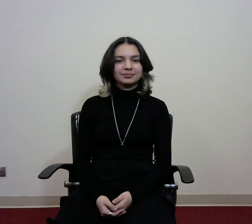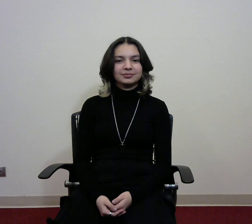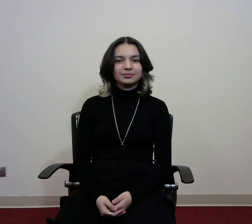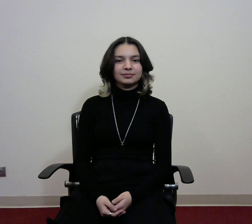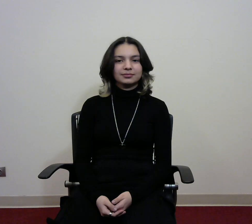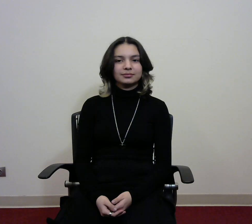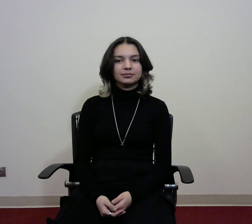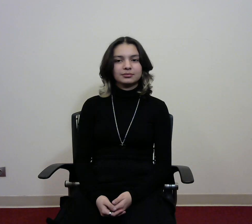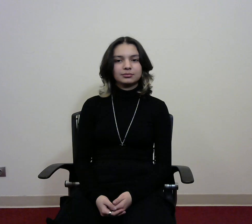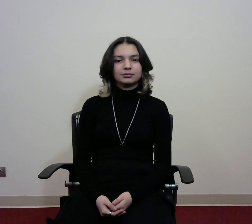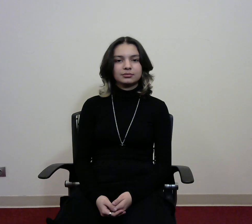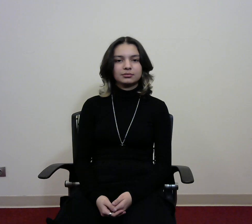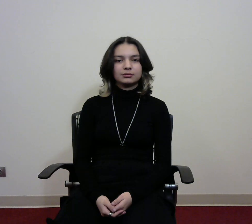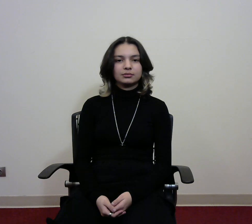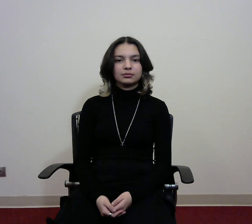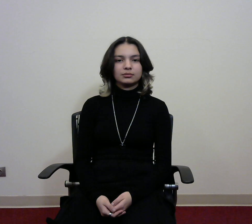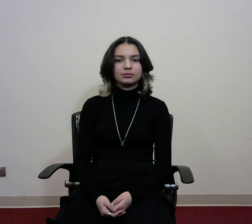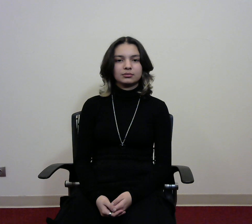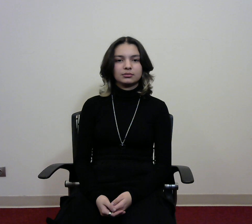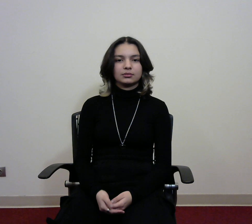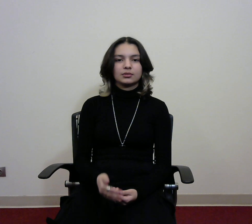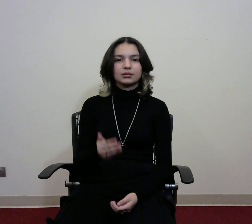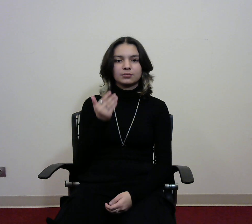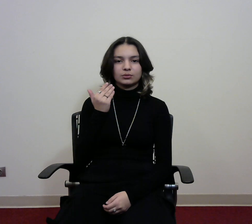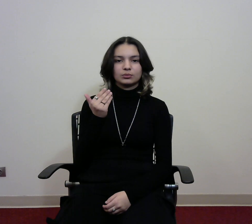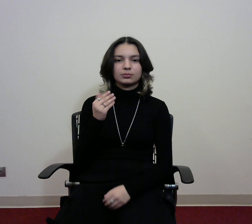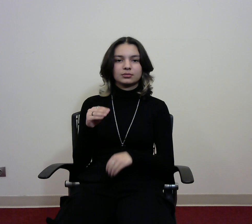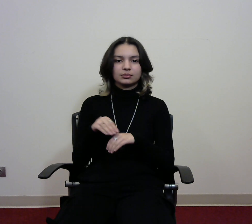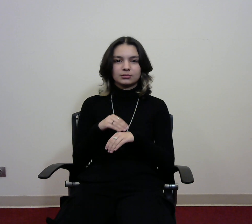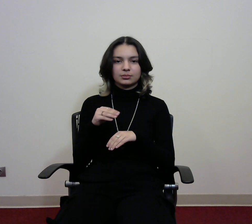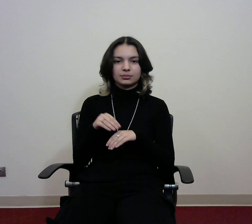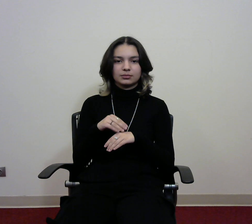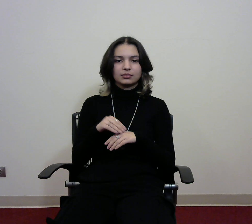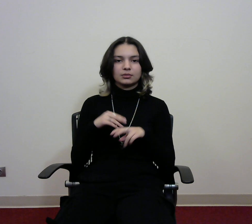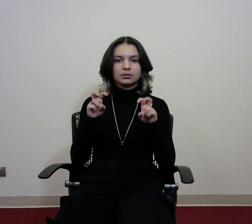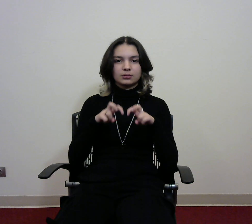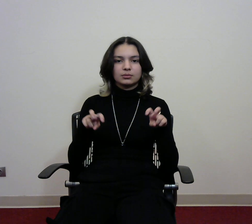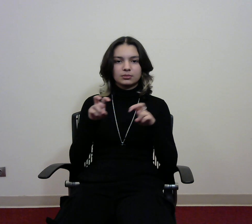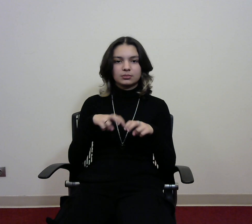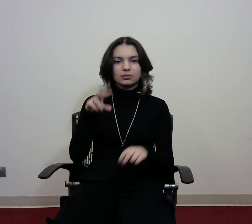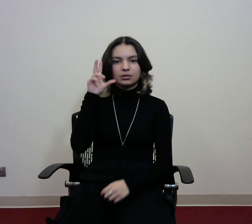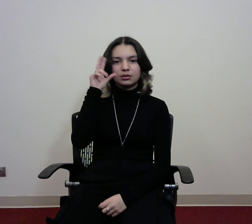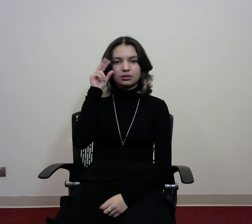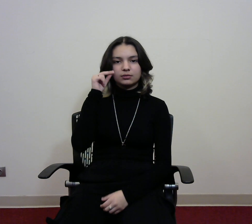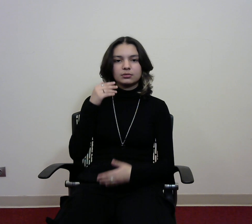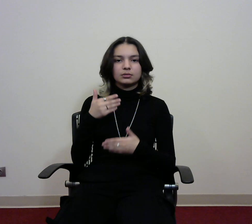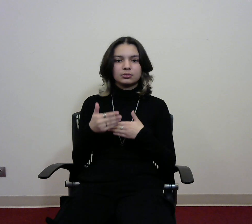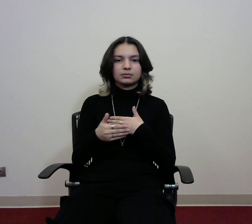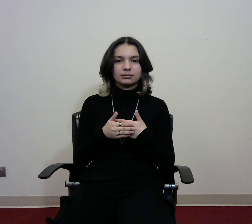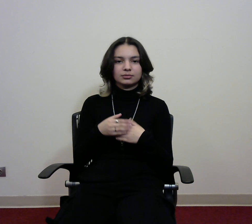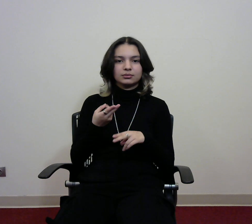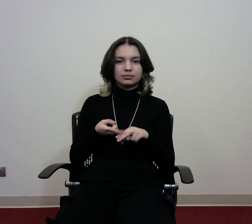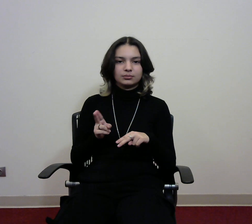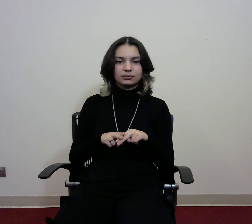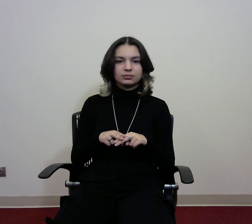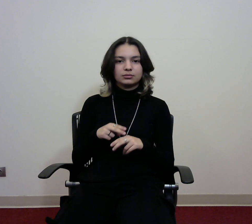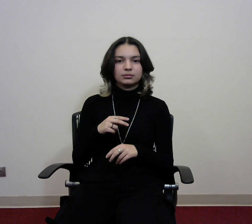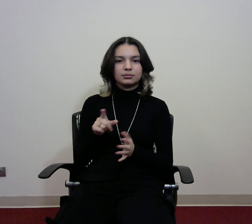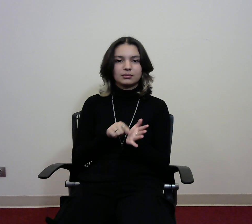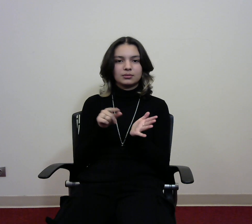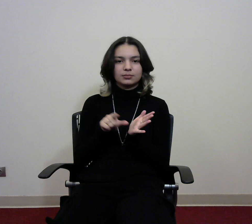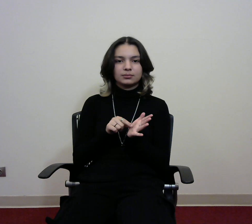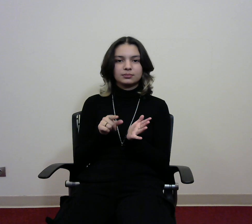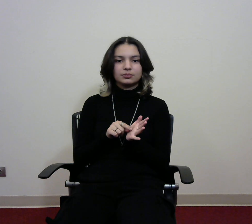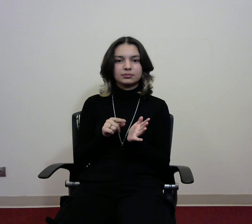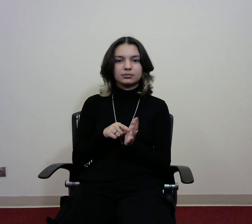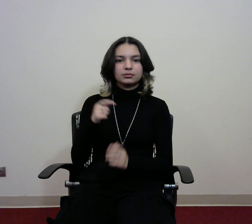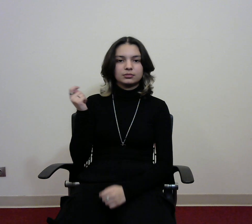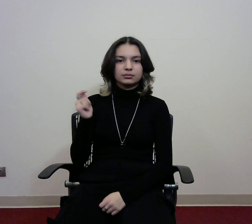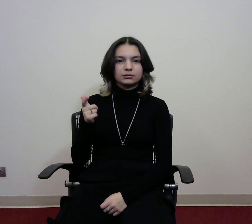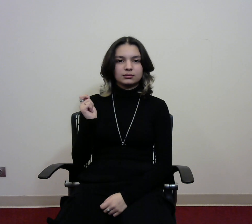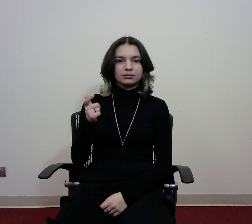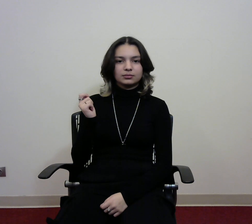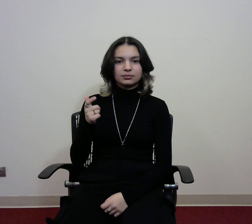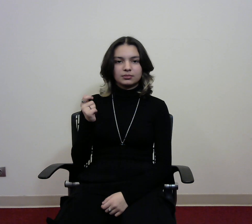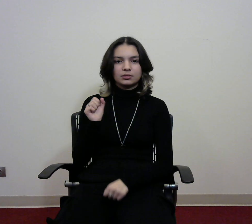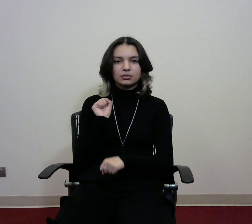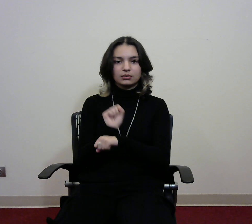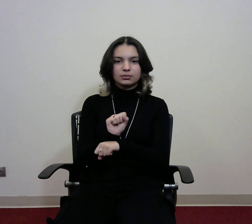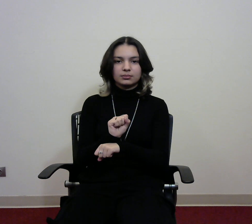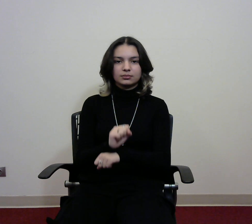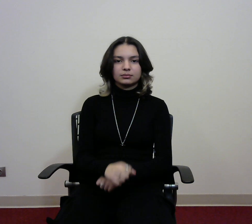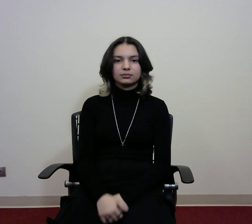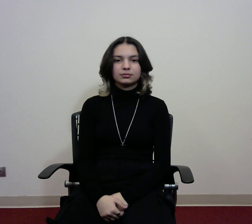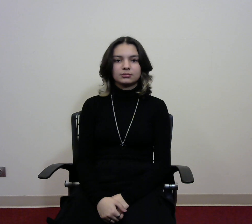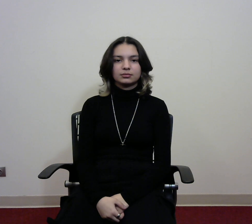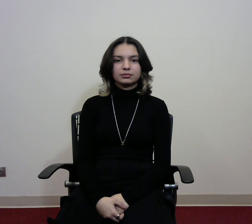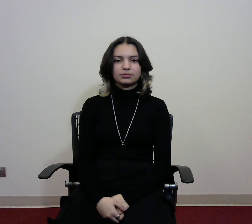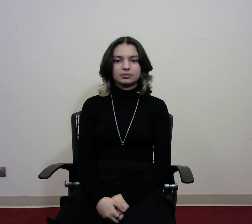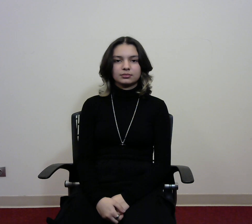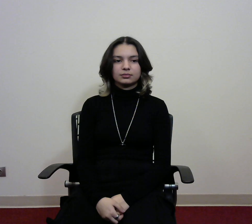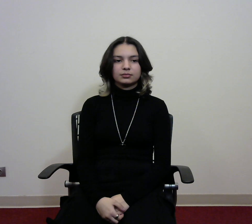Sizin həyat yoldaşınızın müayinə tarixi çatdığı üçün pensiya ödənişi dayanıb